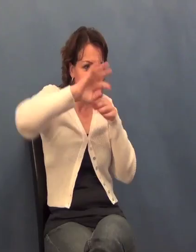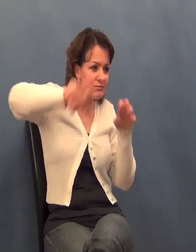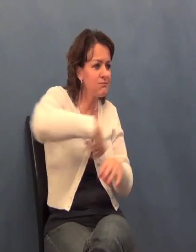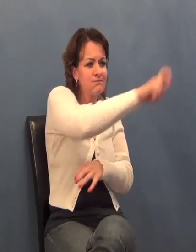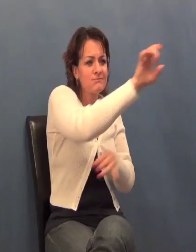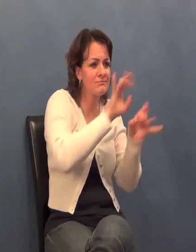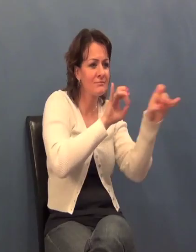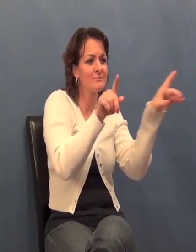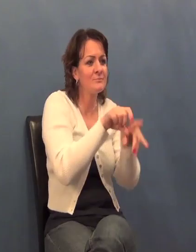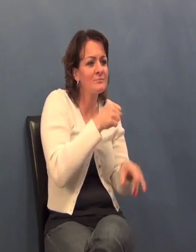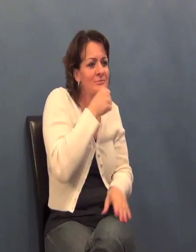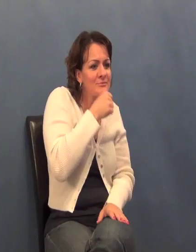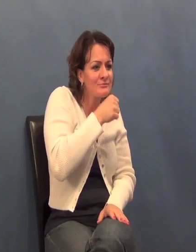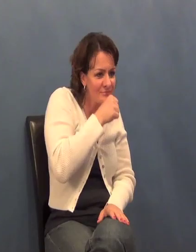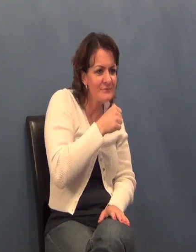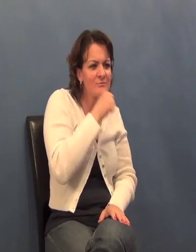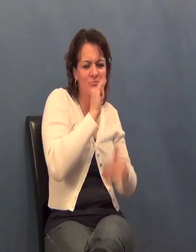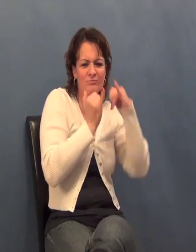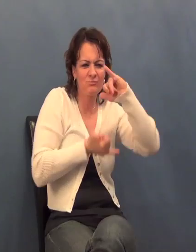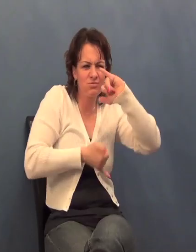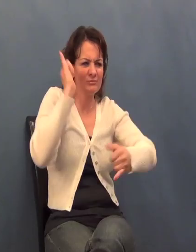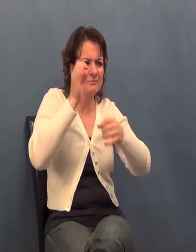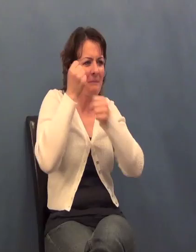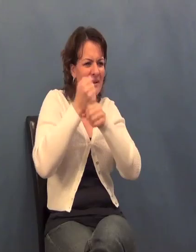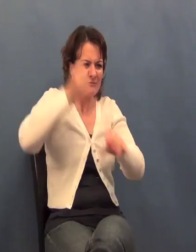Biegnie do babci, a babcia wyrzuca kota, tłukąc go parasolem.